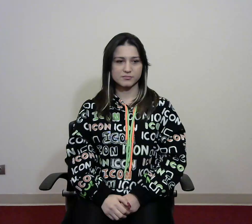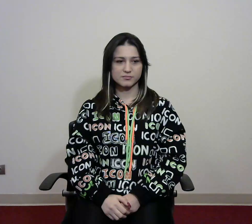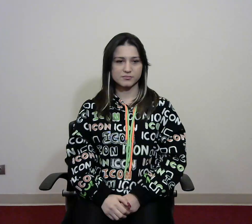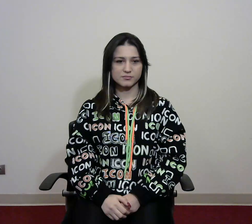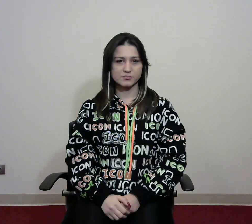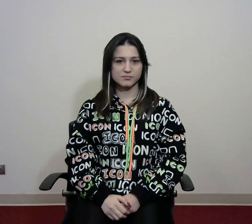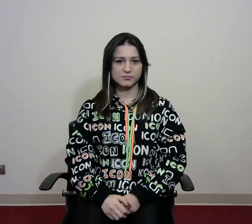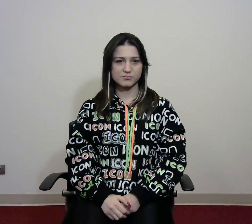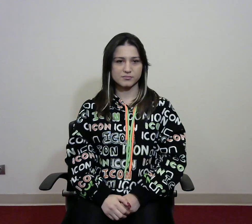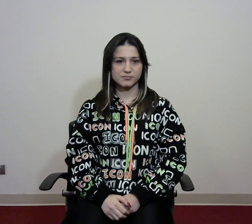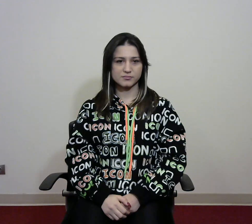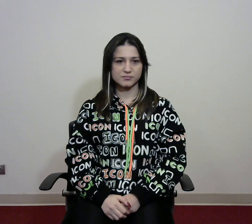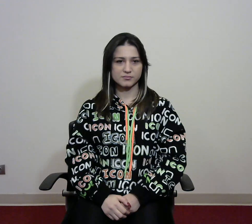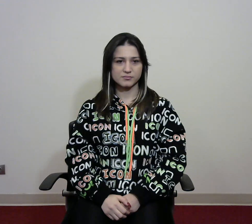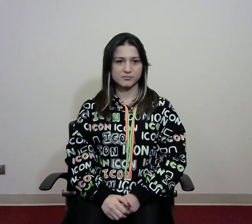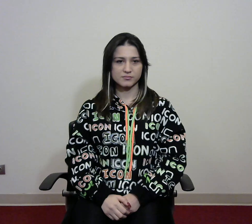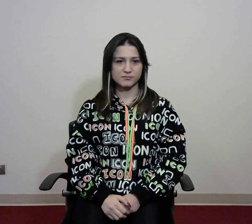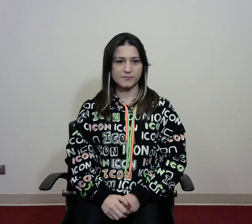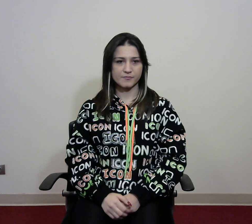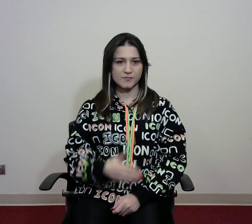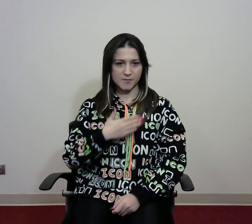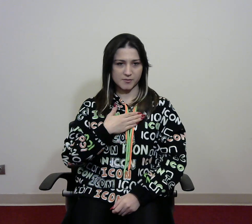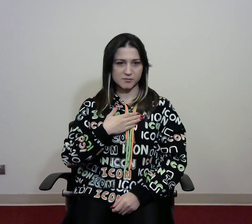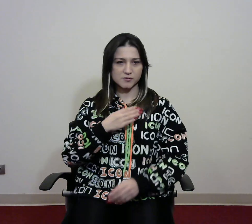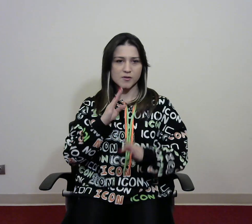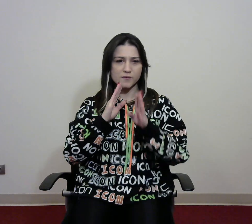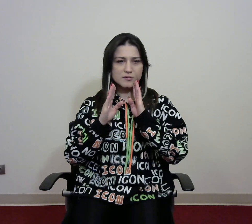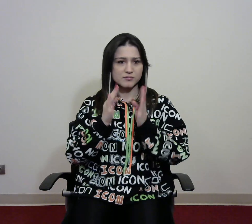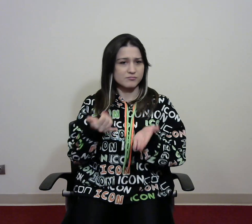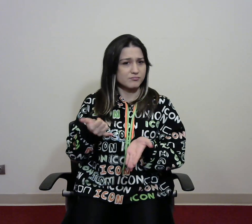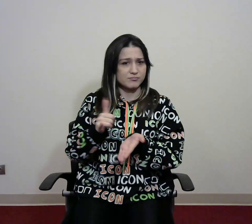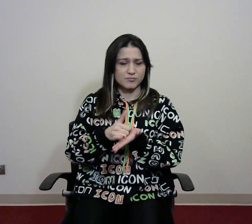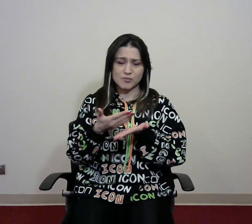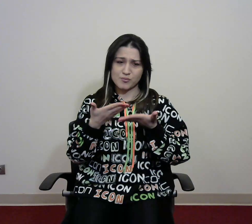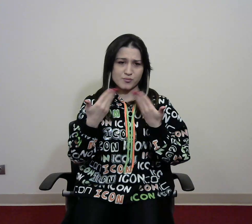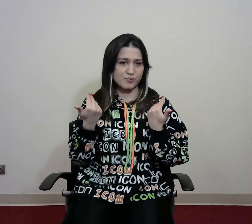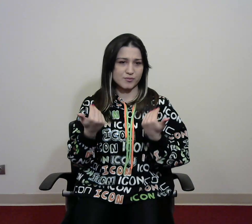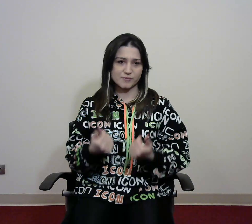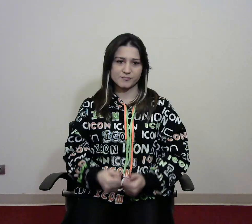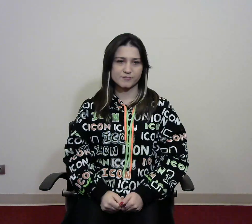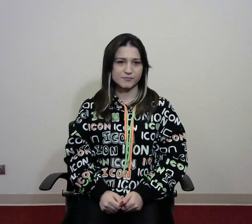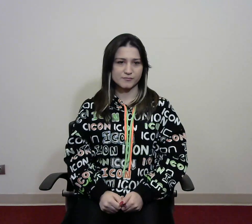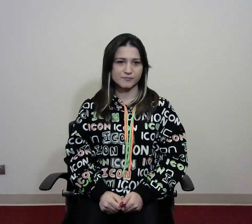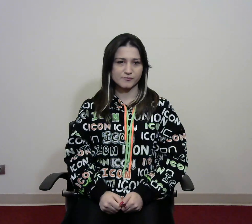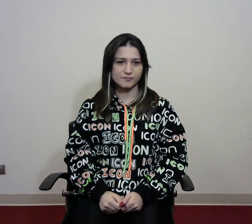Mənim Facebook hesabım yoxdur